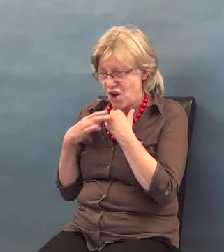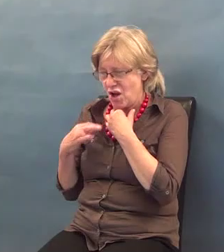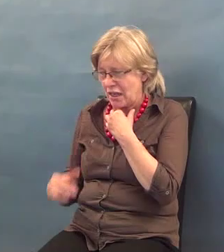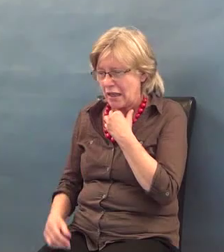Wolne.